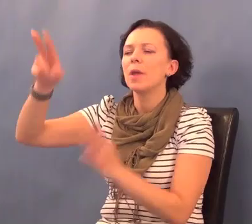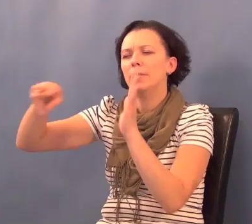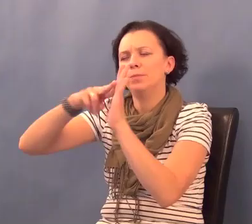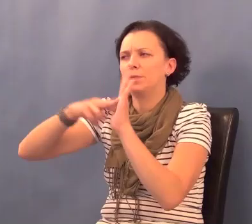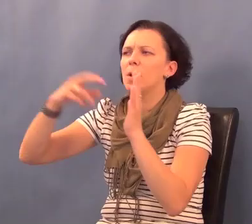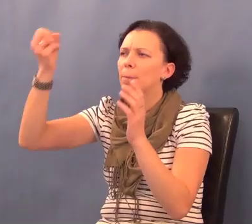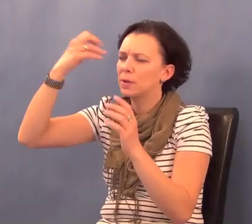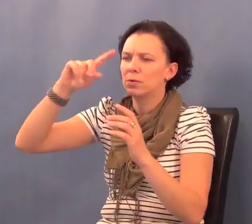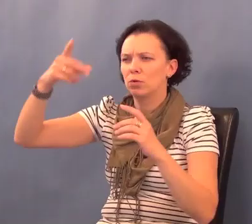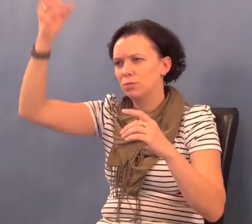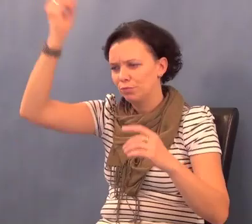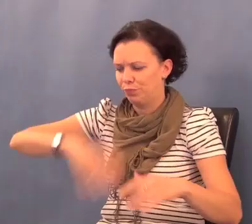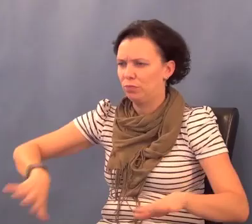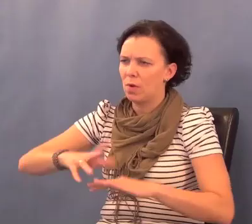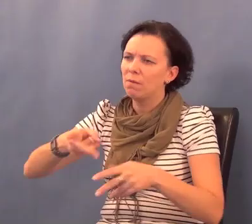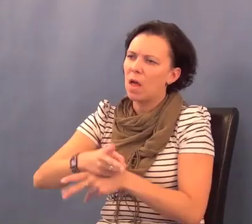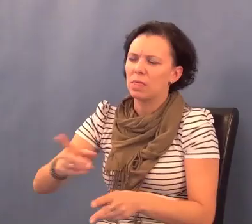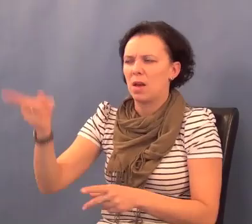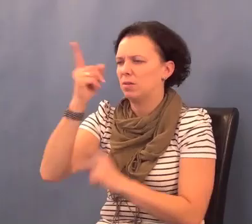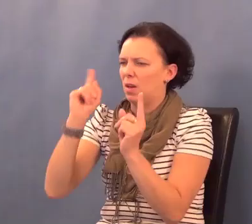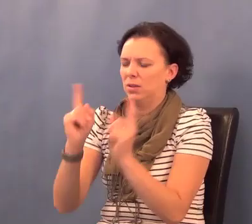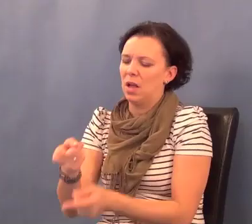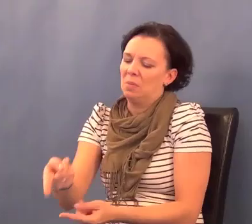Jest przepis, żeby korzystać tylko z prysznica, a nie z kąpieli w wannie. Jest zakaz.